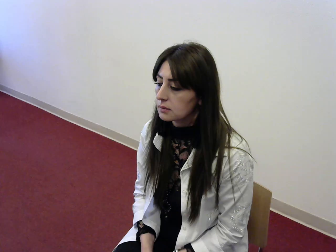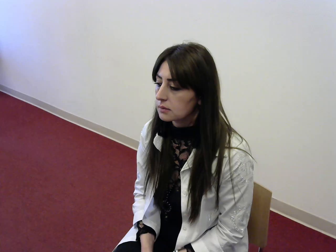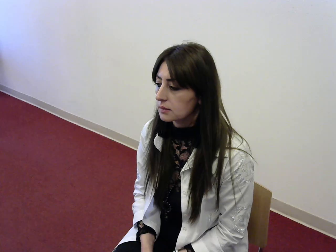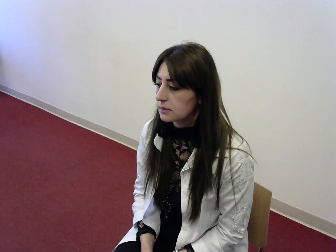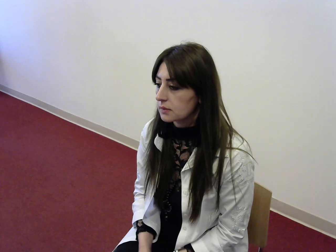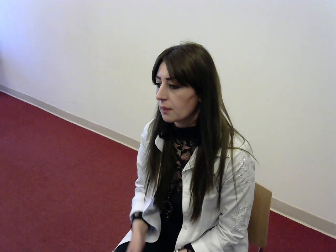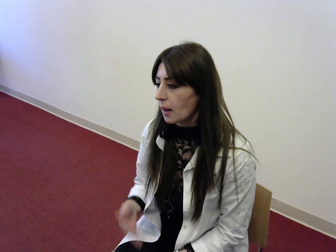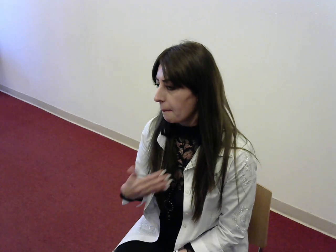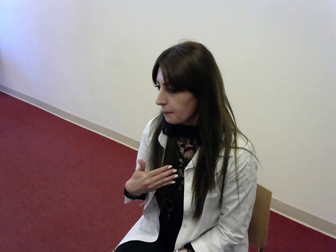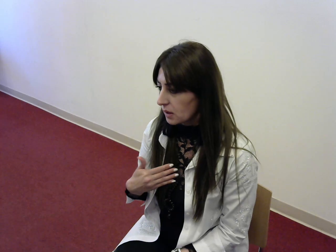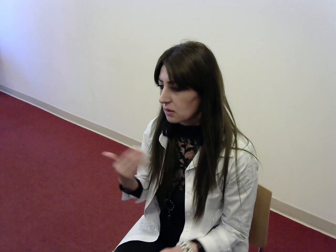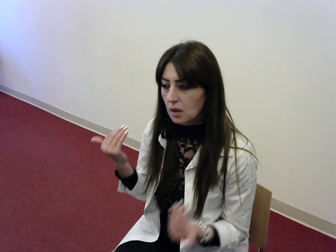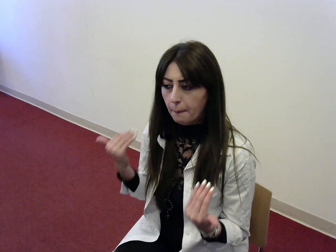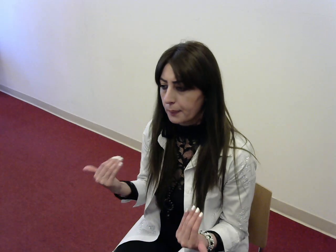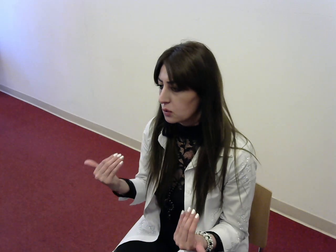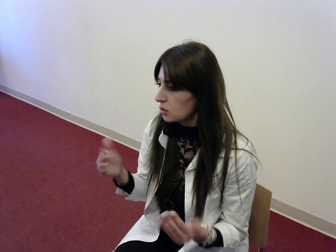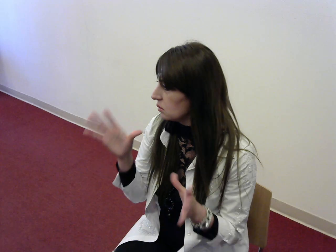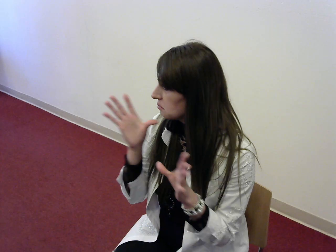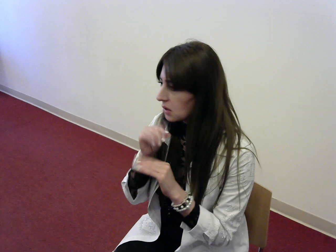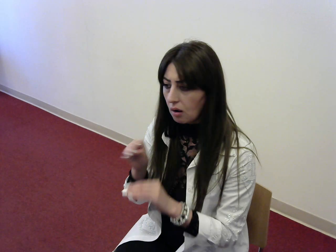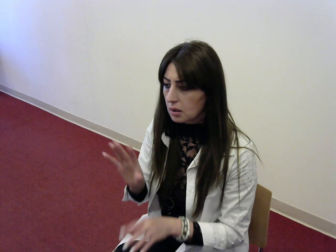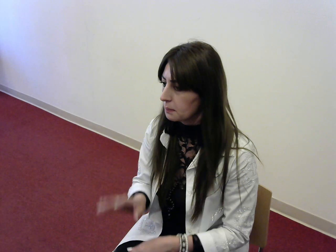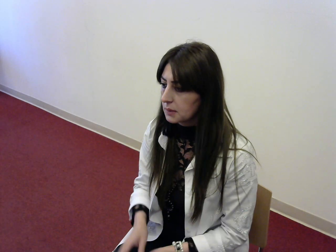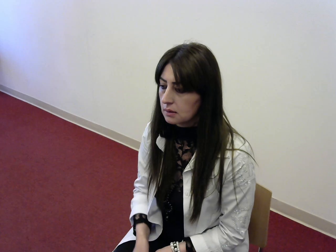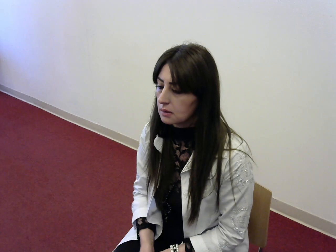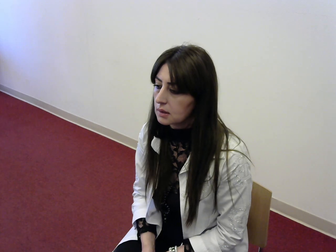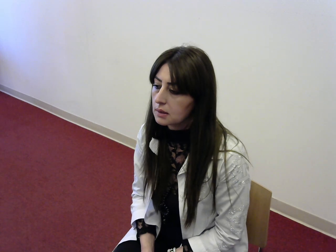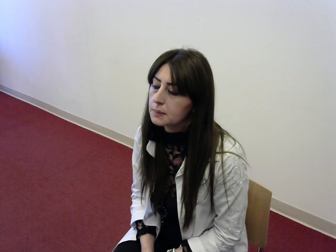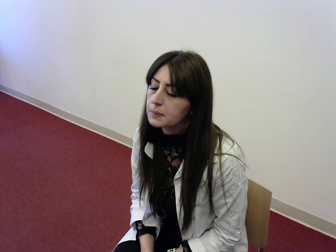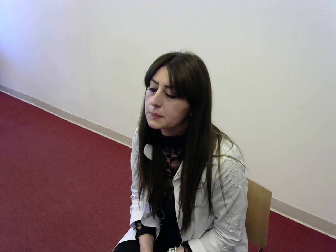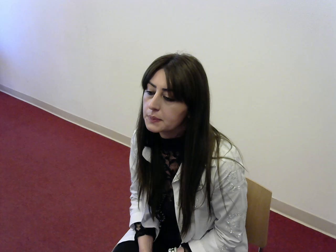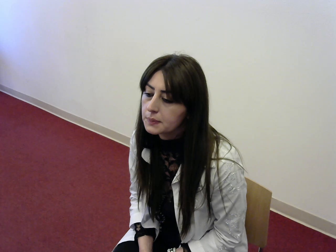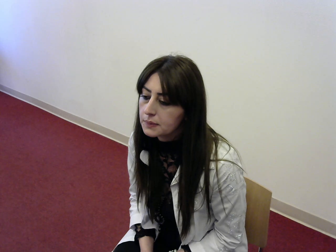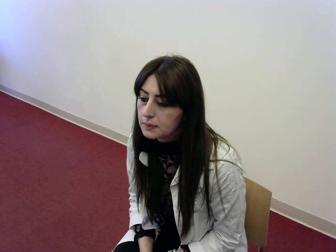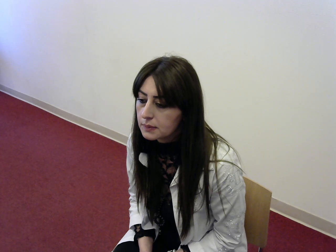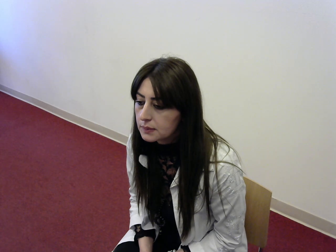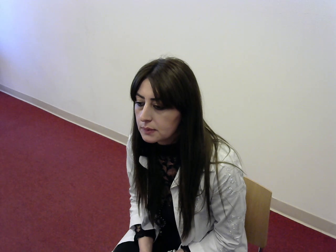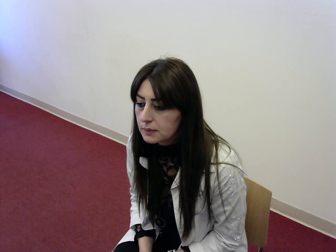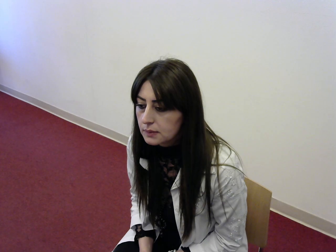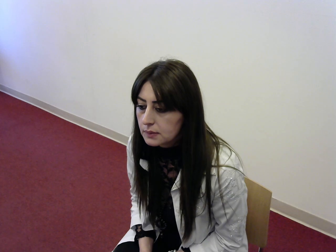Məndə bu gün alınmır